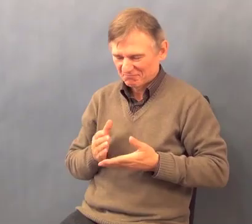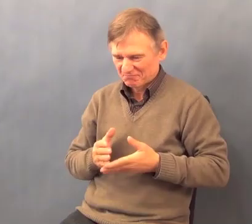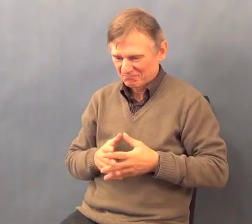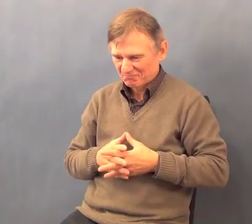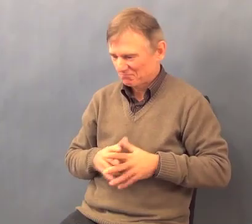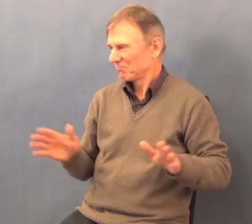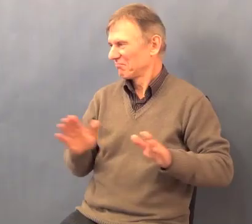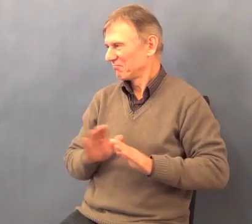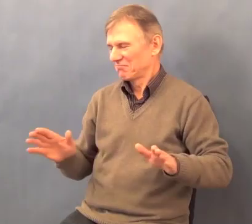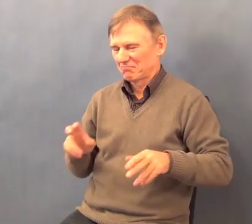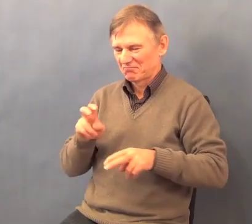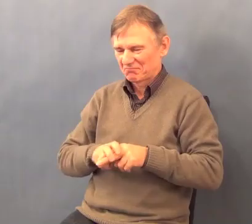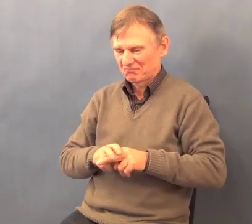I tyle, po prostu siedział.